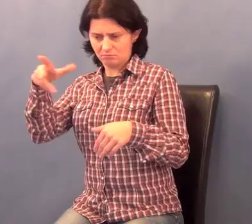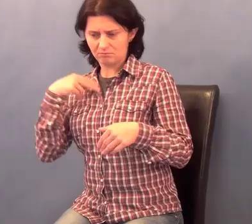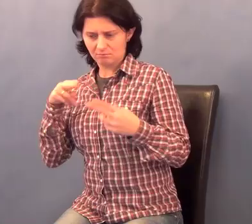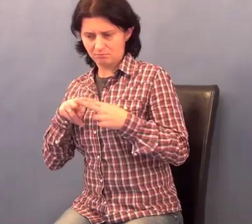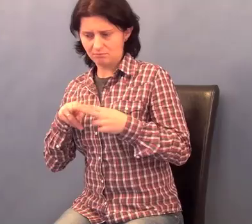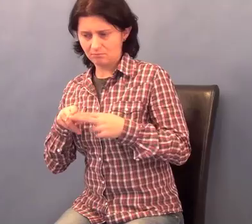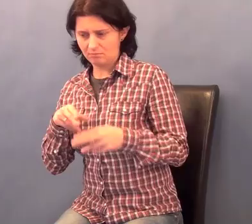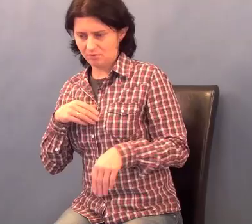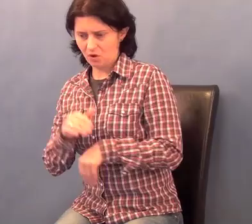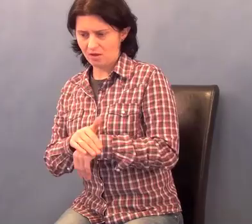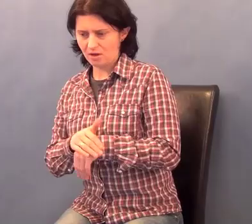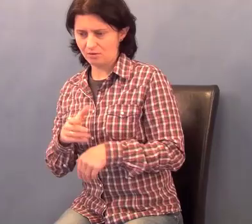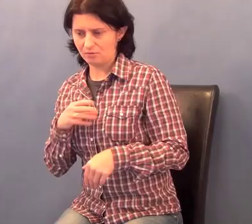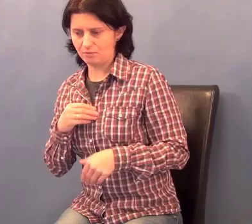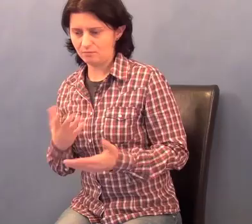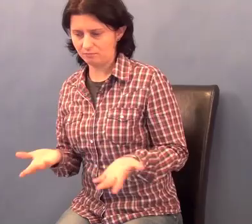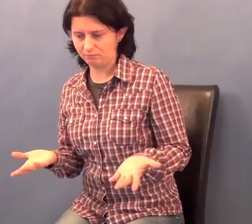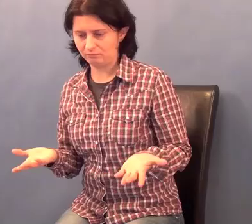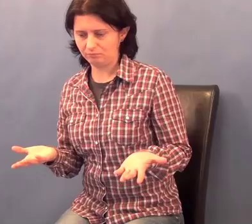Możemy się umówić, bo to spotkanie mam z koleżanką, czyli z tobą.